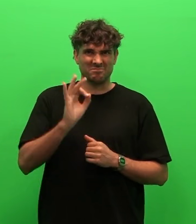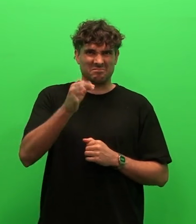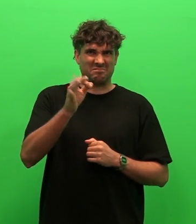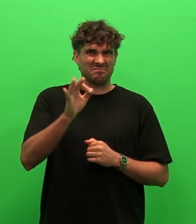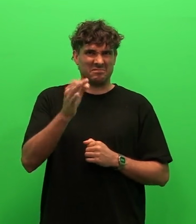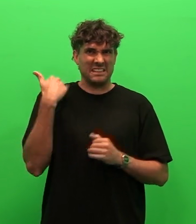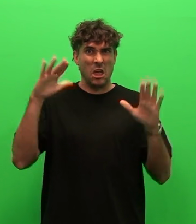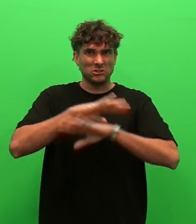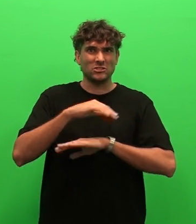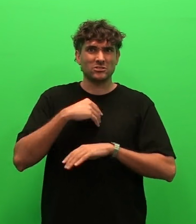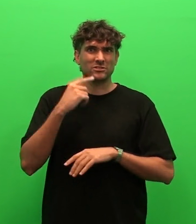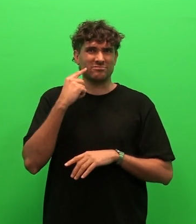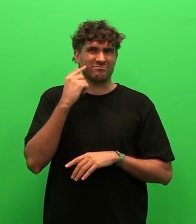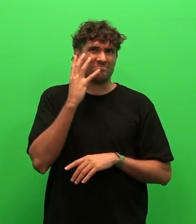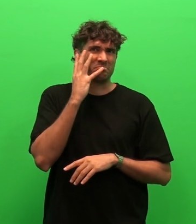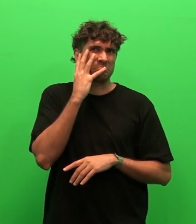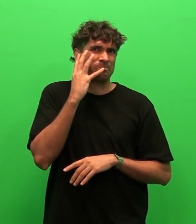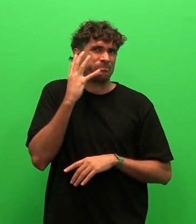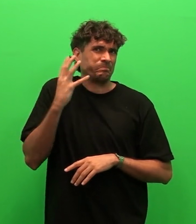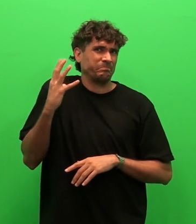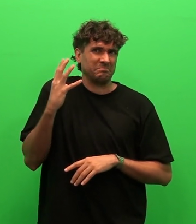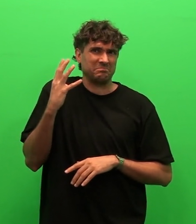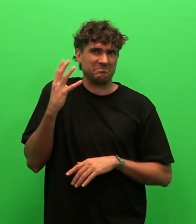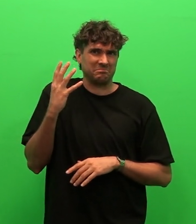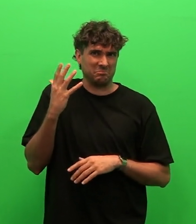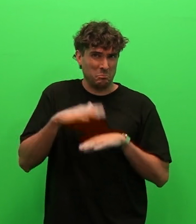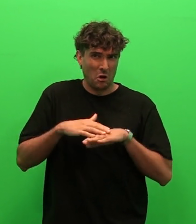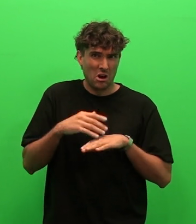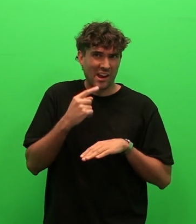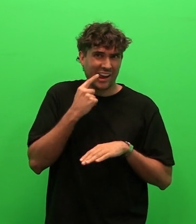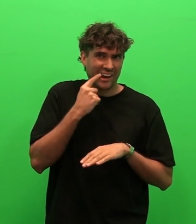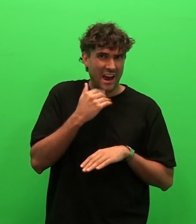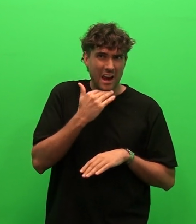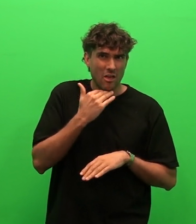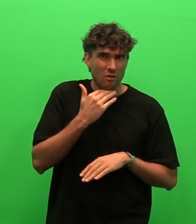Sí, ahir a la nit tenia la calta molt inflada, no sé si deu ser perquè em passa alguna cosa a les dents.